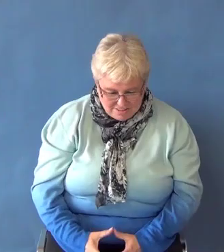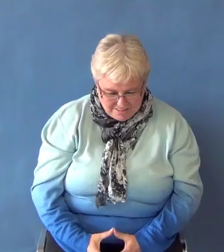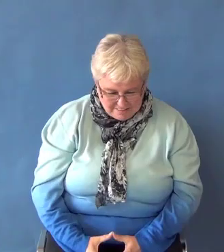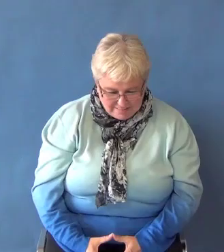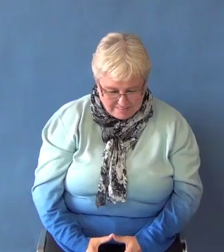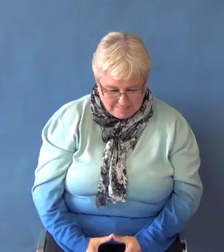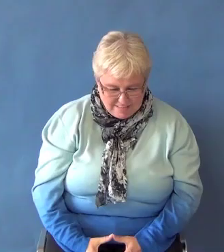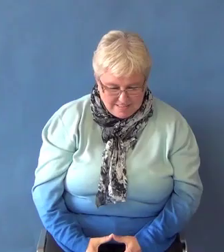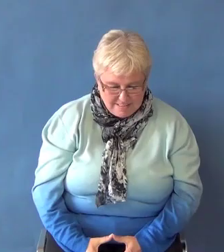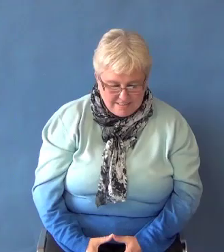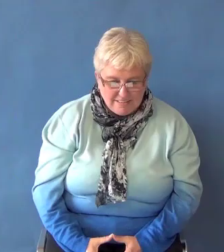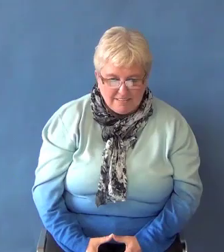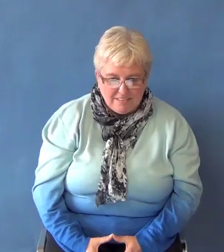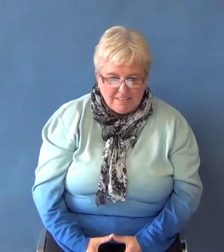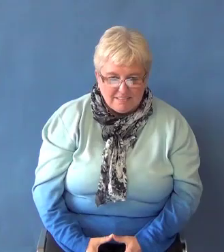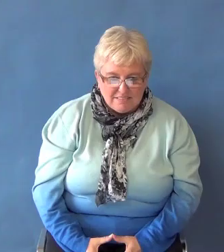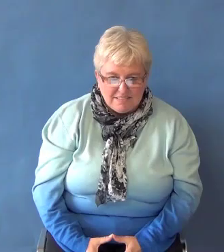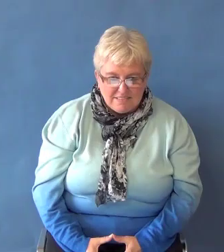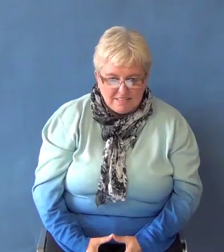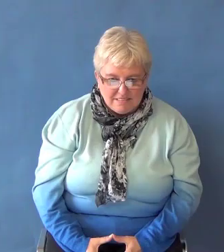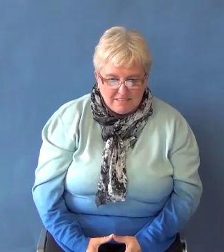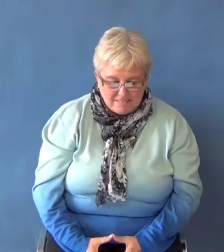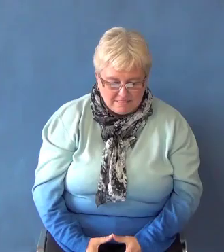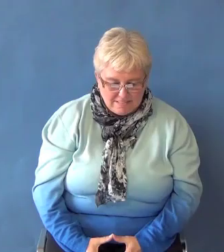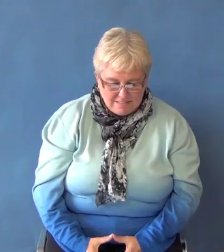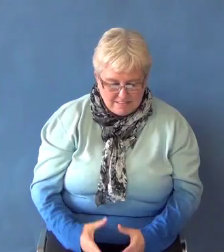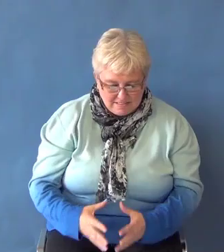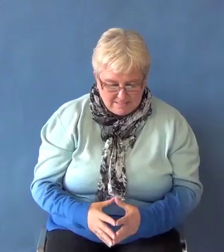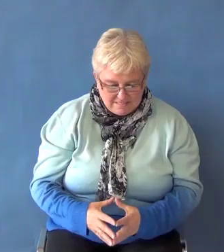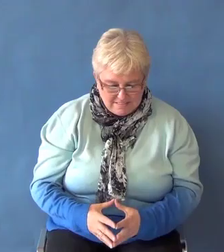Dziesiąty.